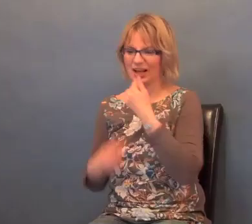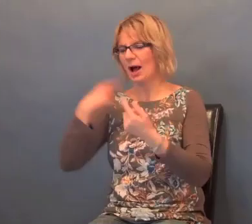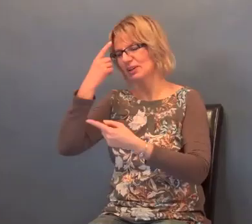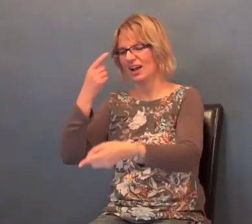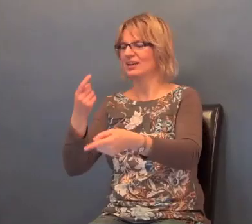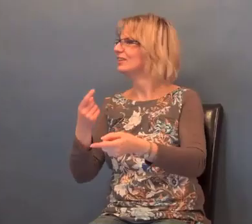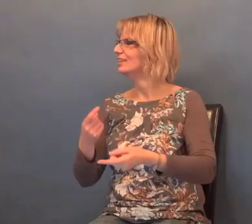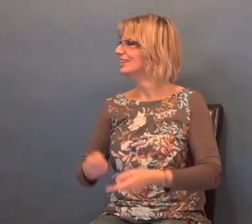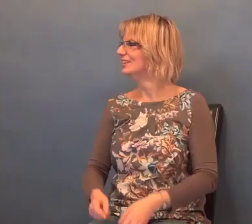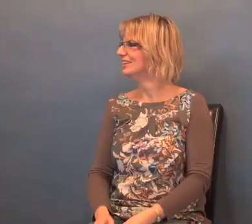Ja myślę, że...